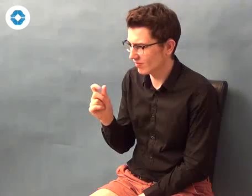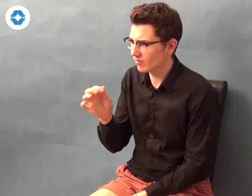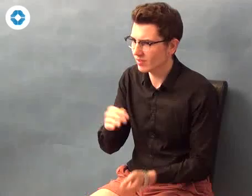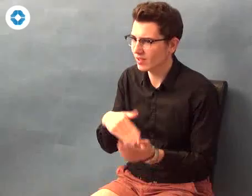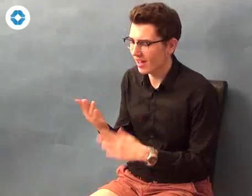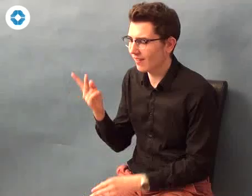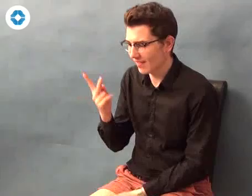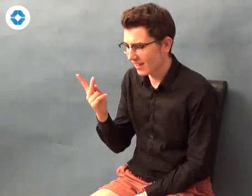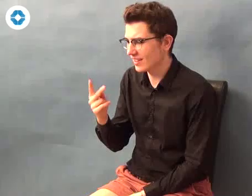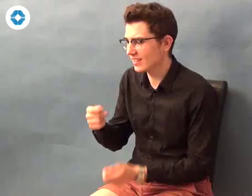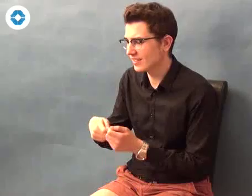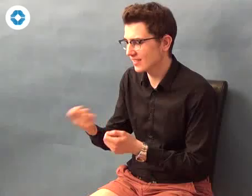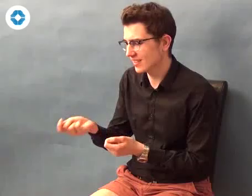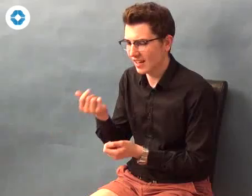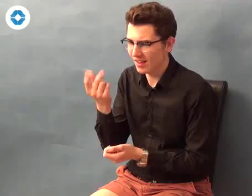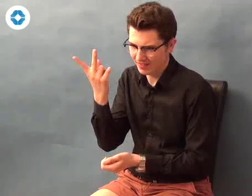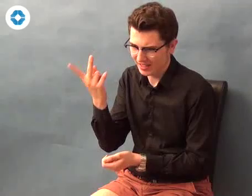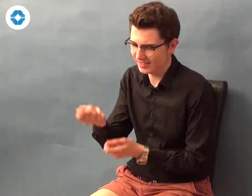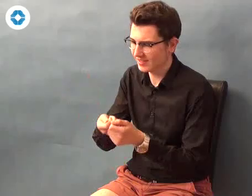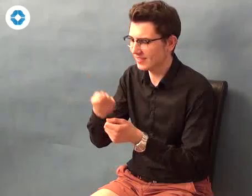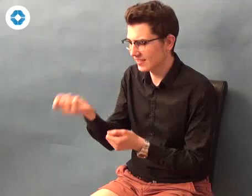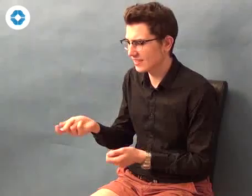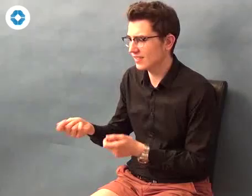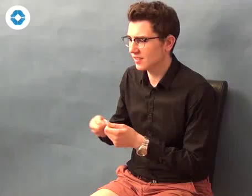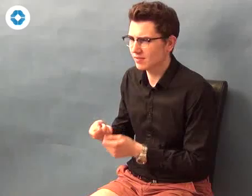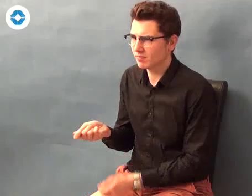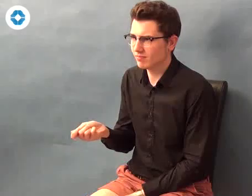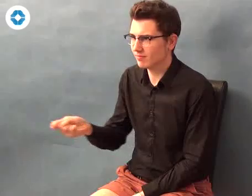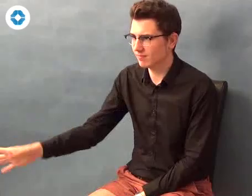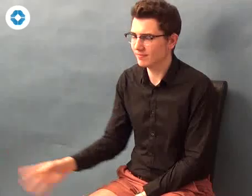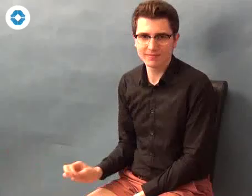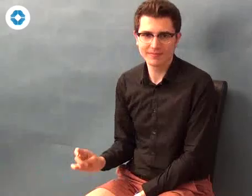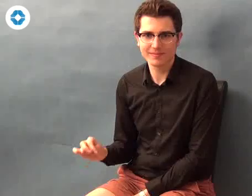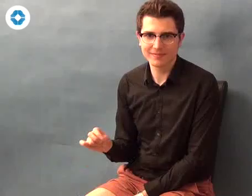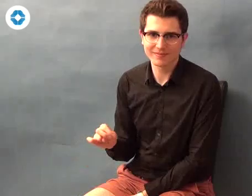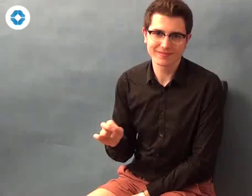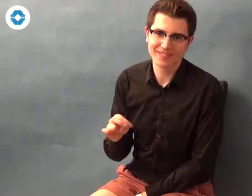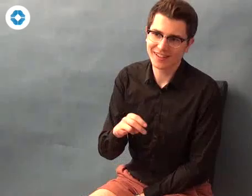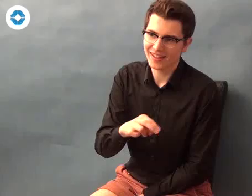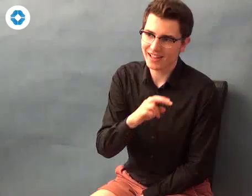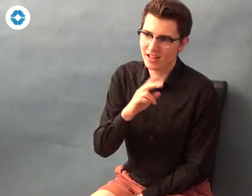Kobieta płaci Chaplinowi dwie monety, ale on je oddaje i szybko odchodzi.